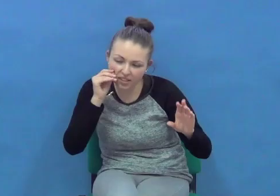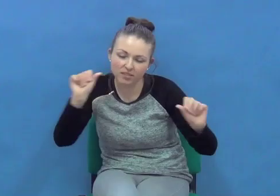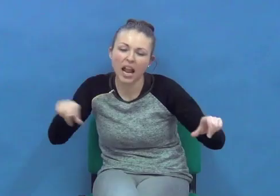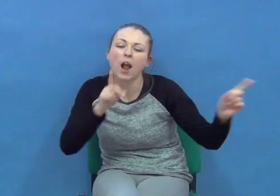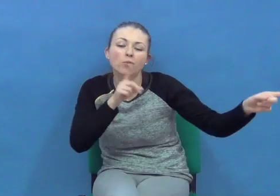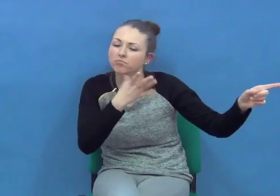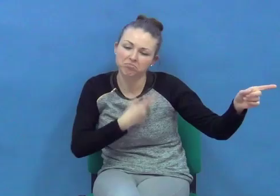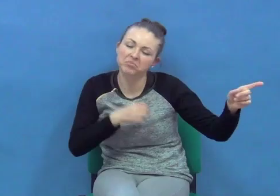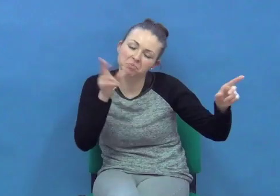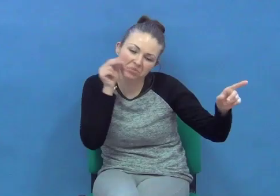Mężczyzna zmęczony nadal spał.